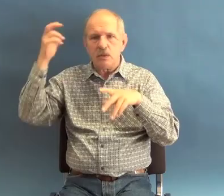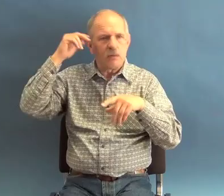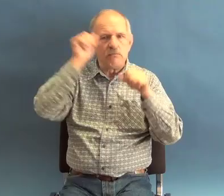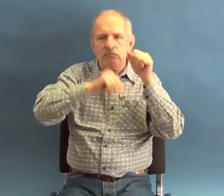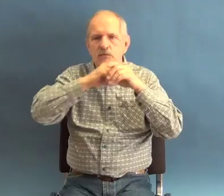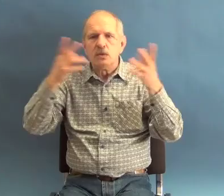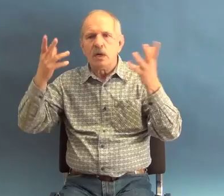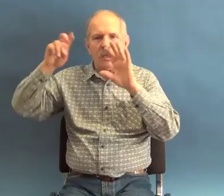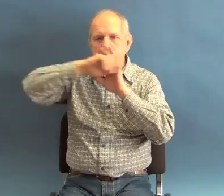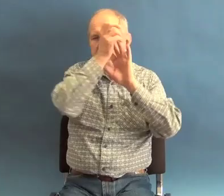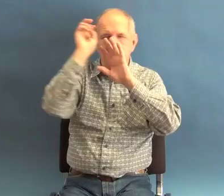Szuka, gdzie jest źródło dymu.